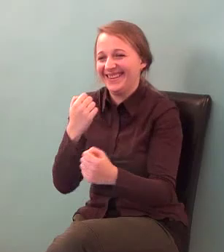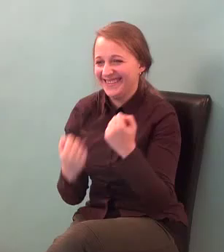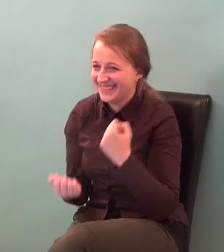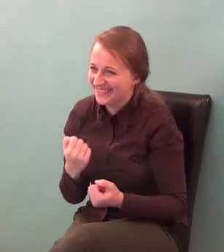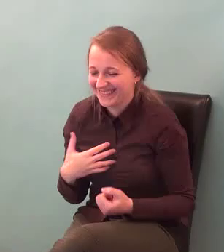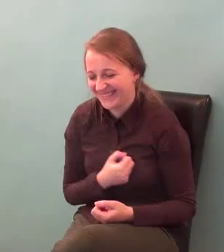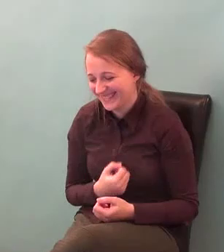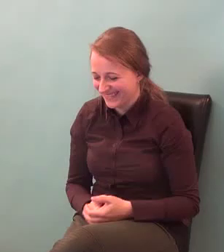Trudno, przykro mi.